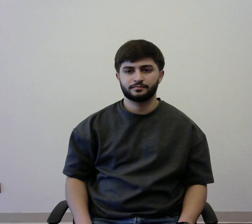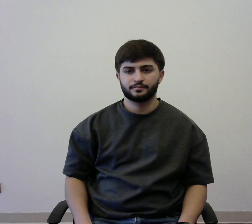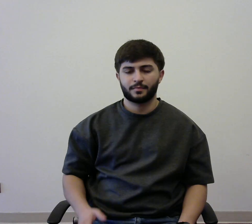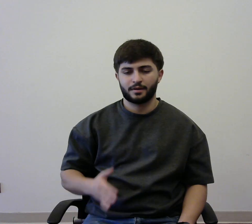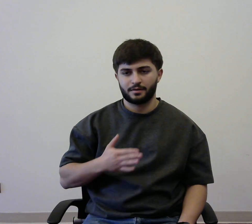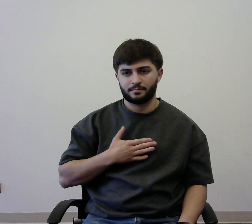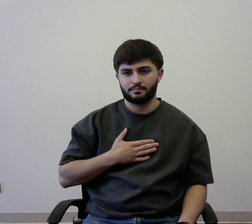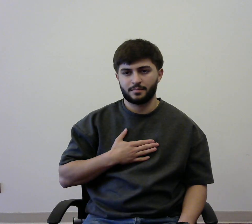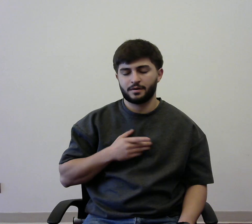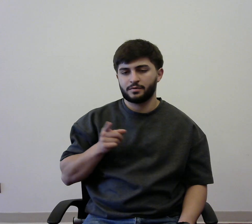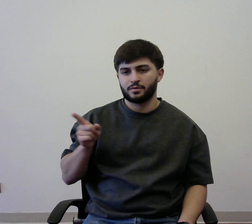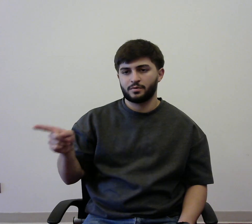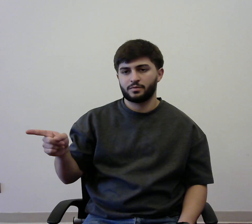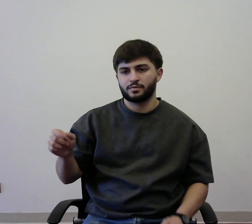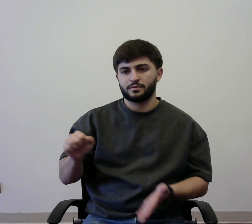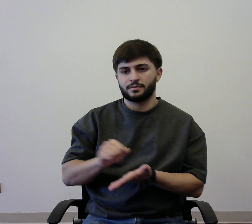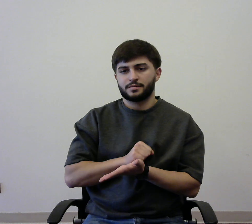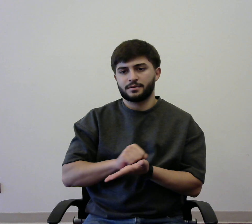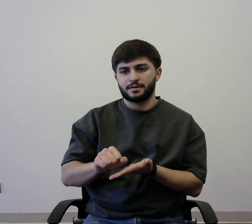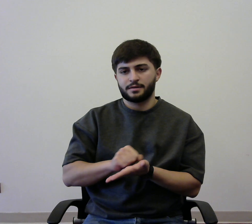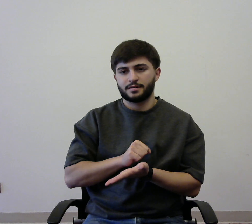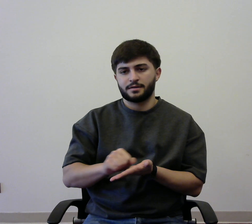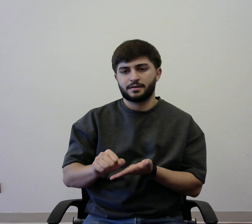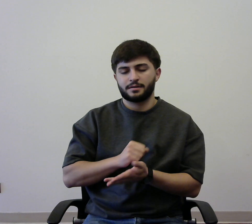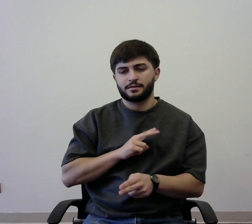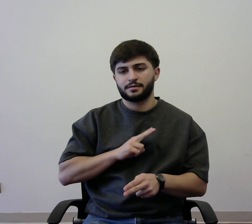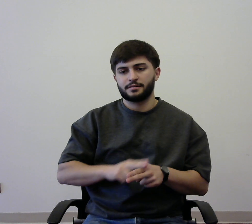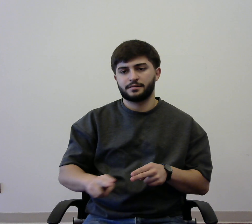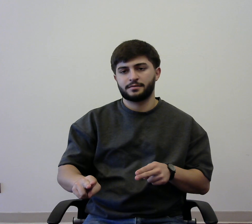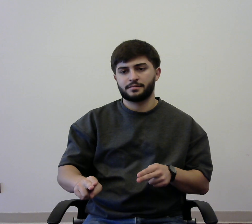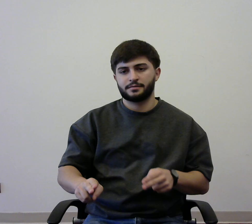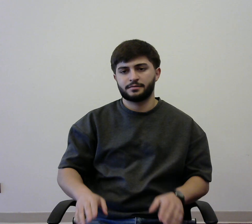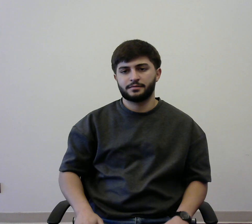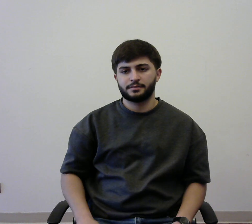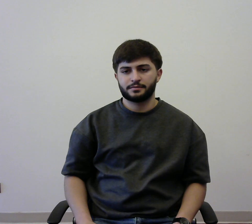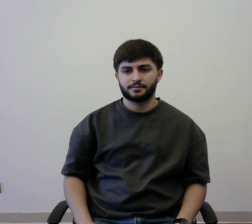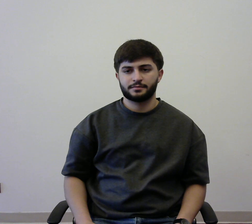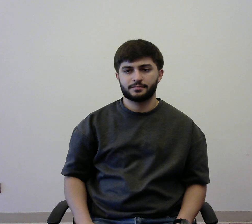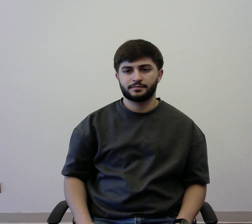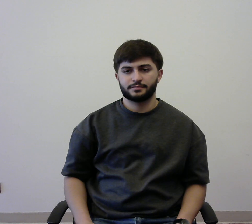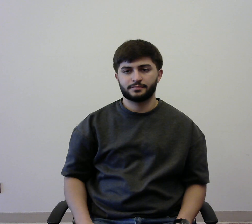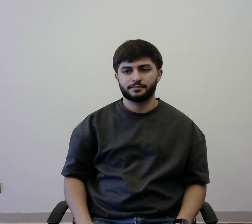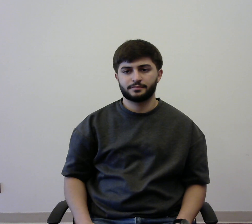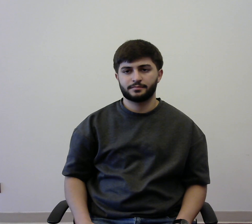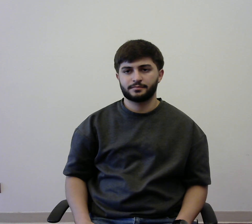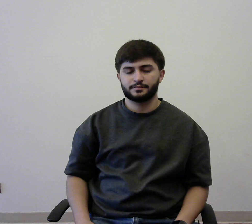Mən o sənədi itirmişdim